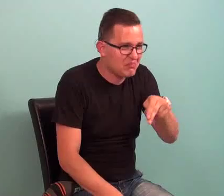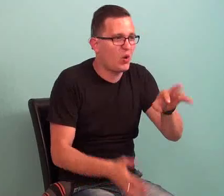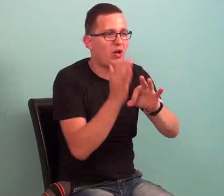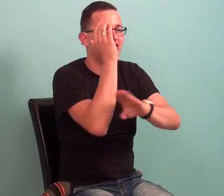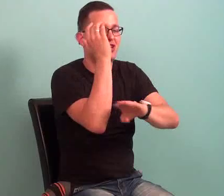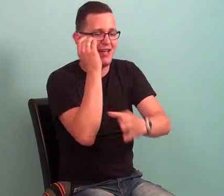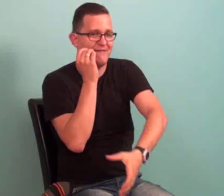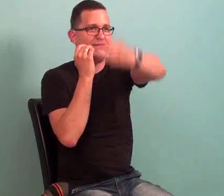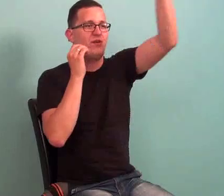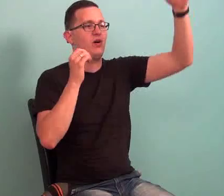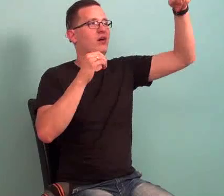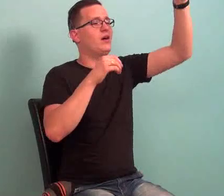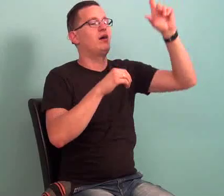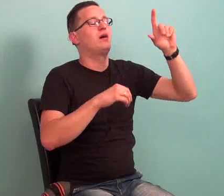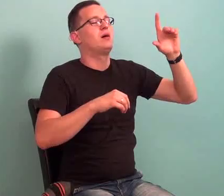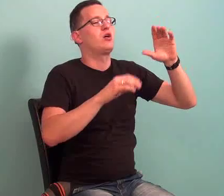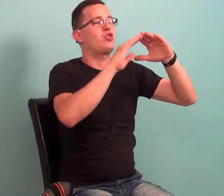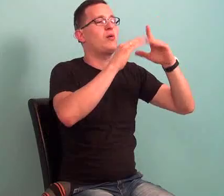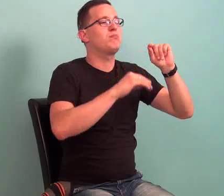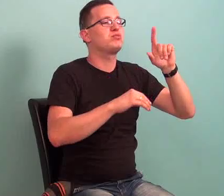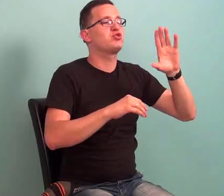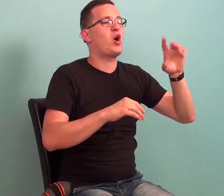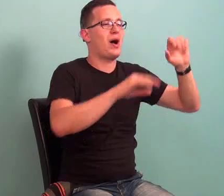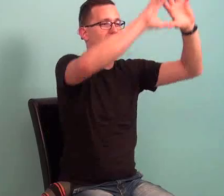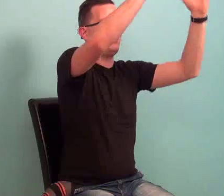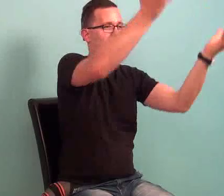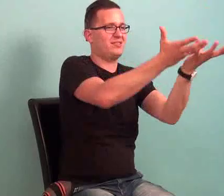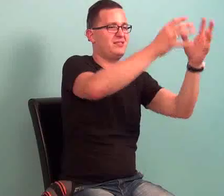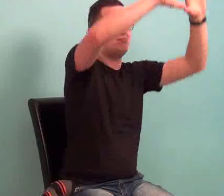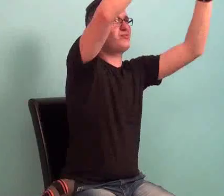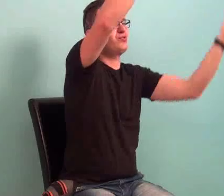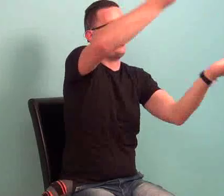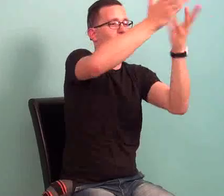Na drzewie wisi dom pszczół w kształcie kokonu.